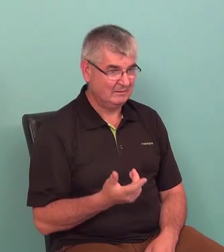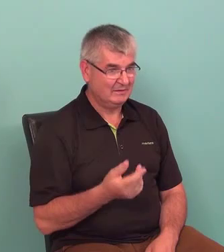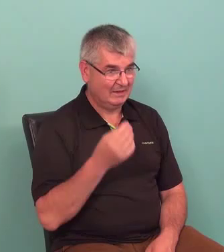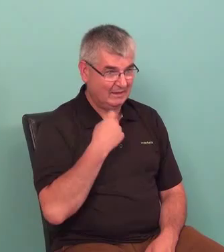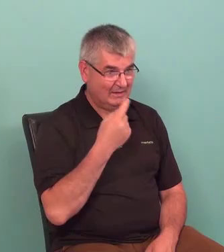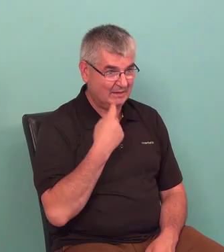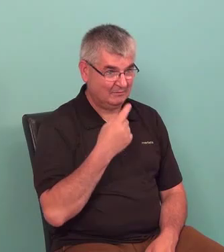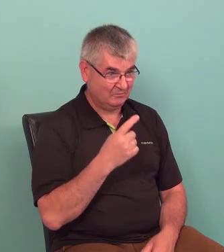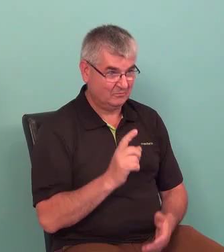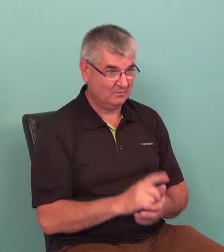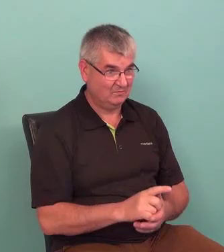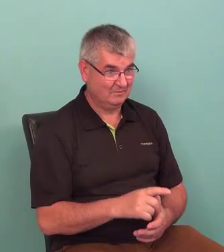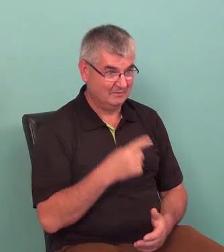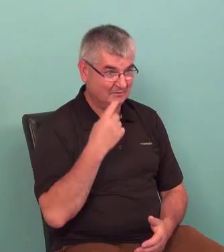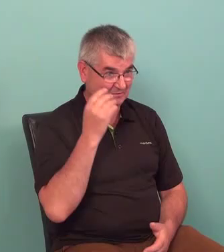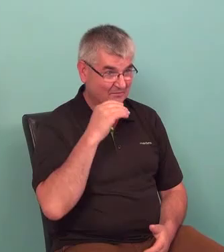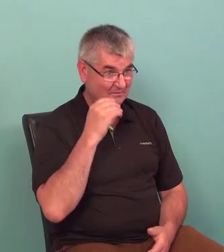Czy ja potrafię się nauczyć języka?